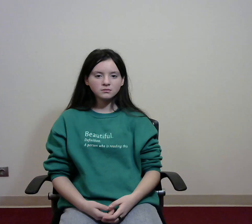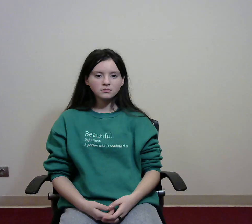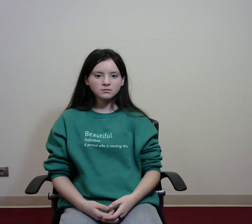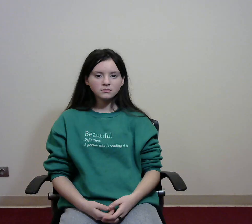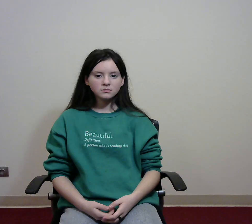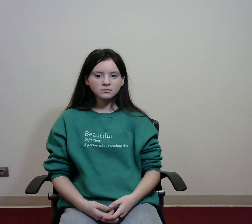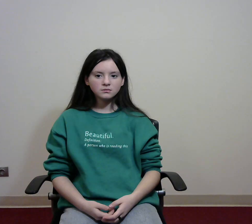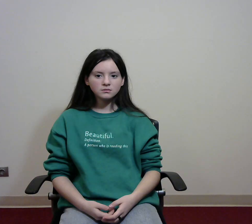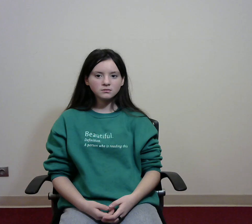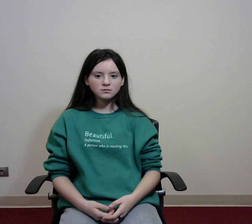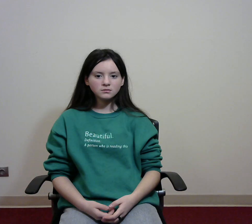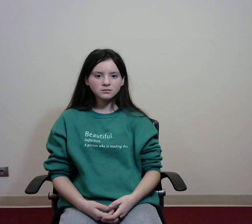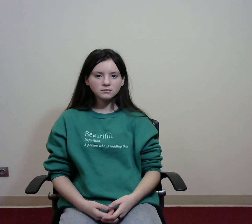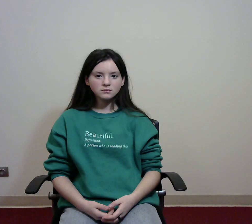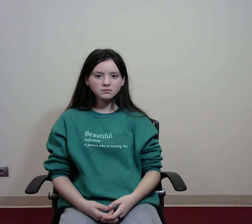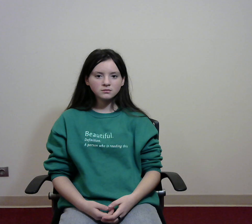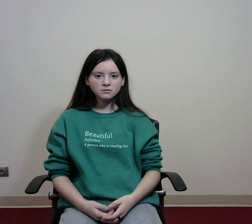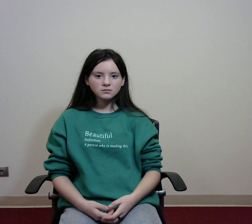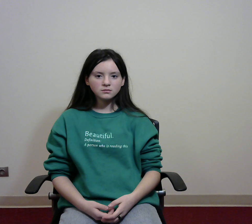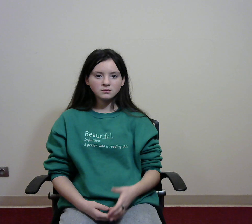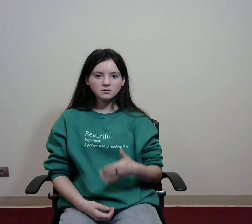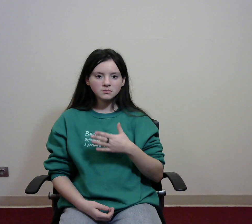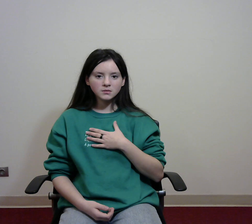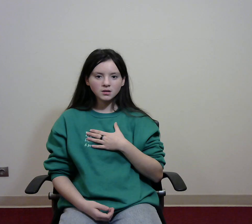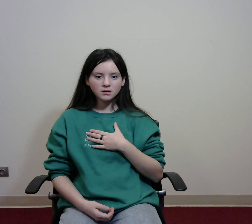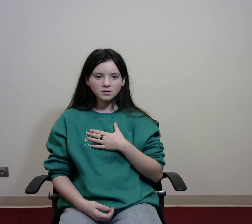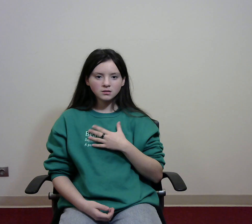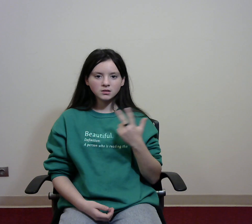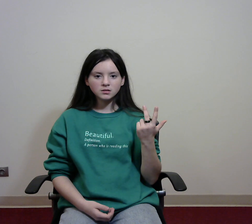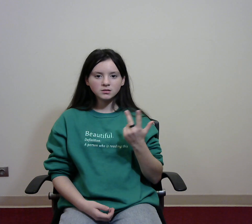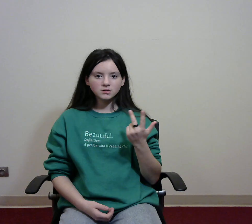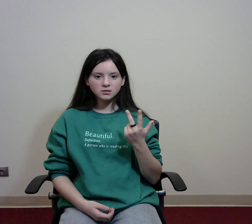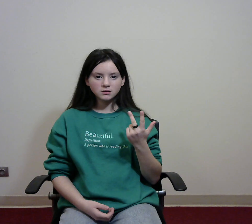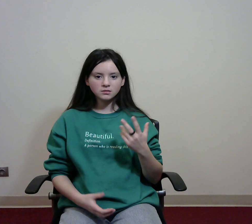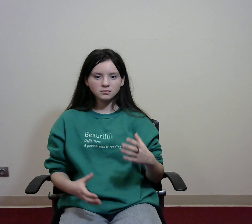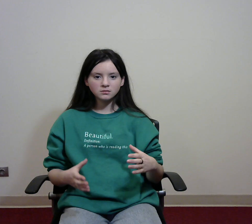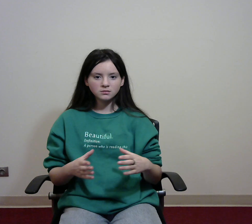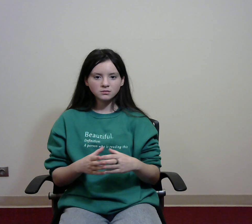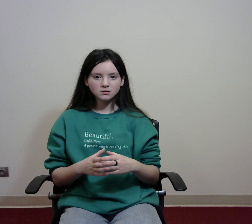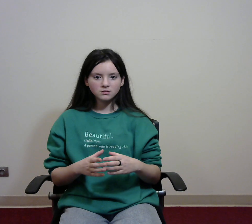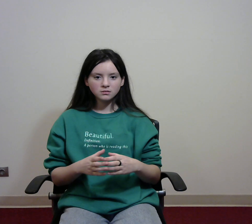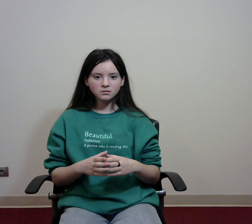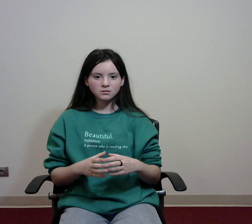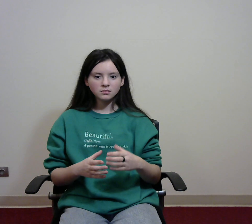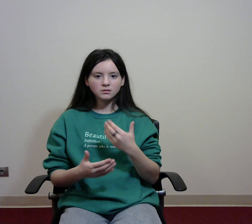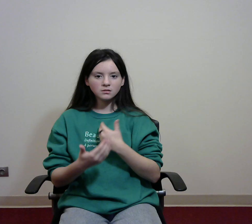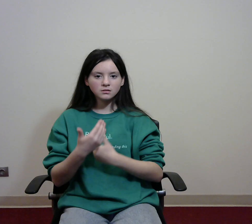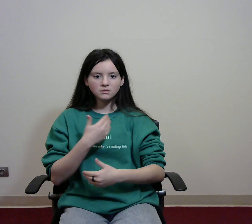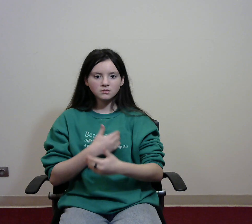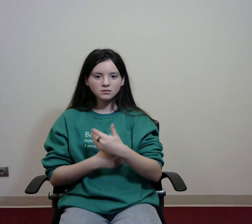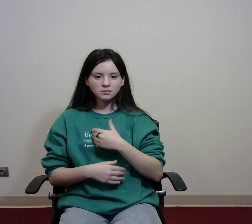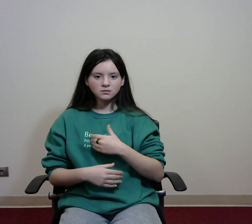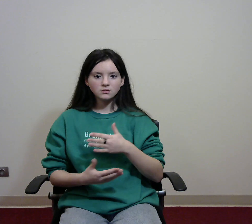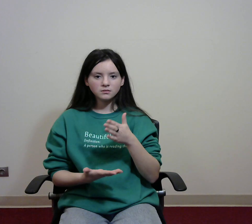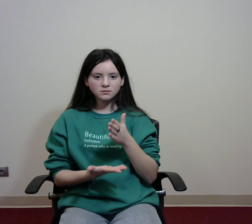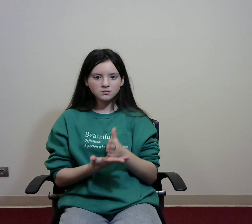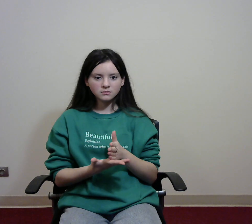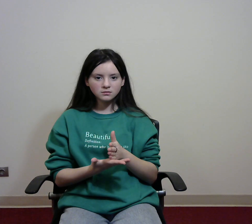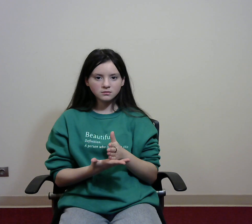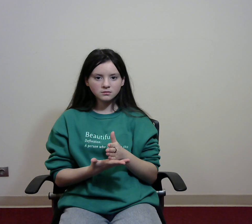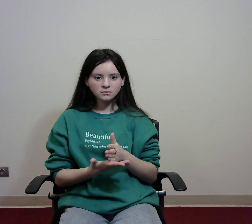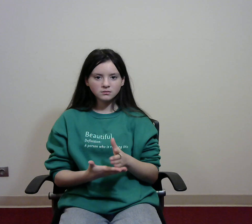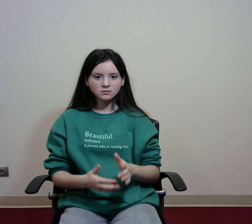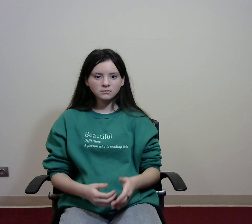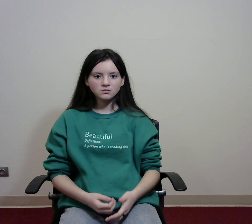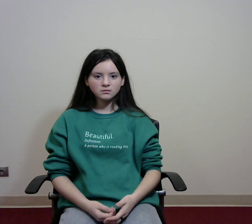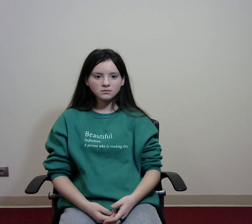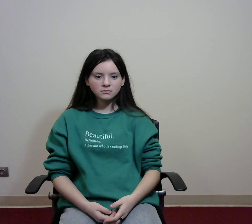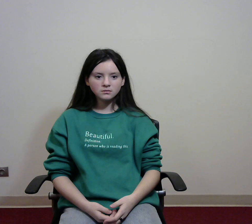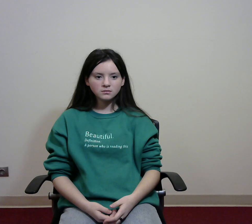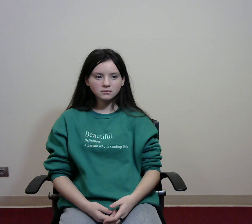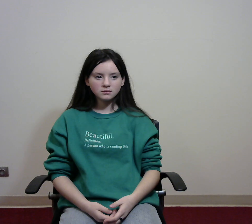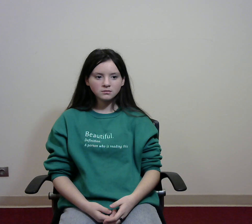Mənim üçünücü dərəcə əlilliyim var